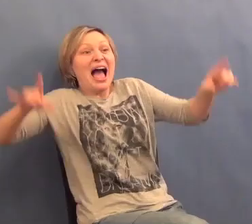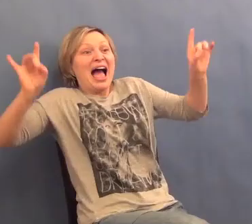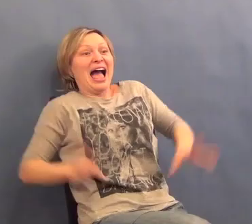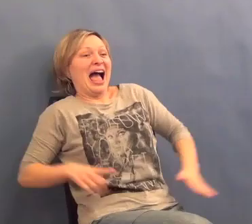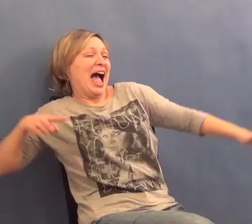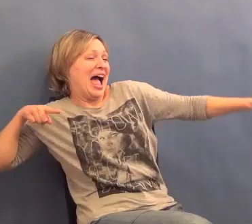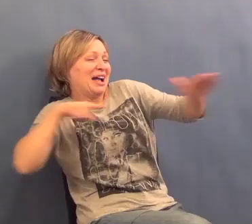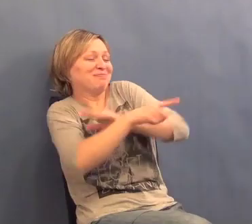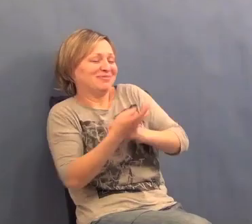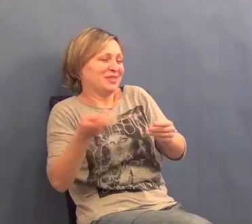Przestraszony ucieka.